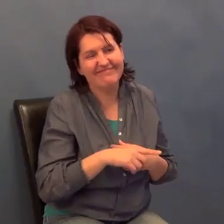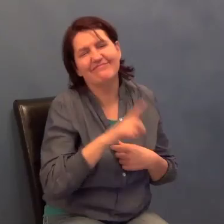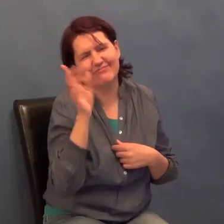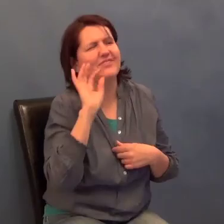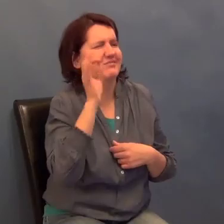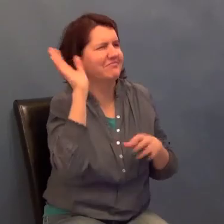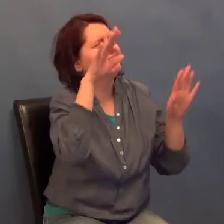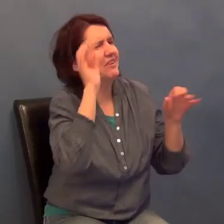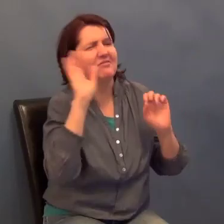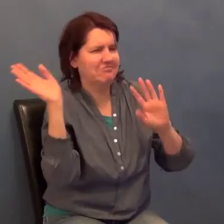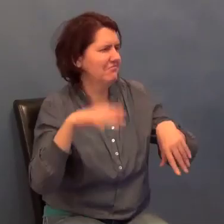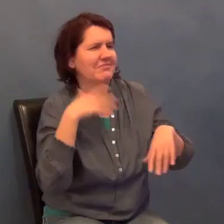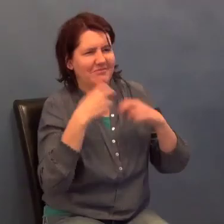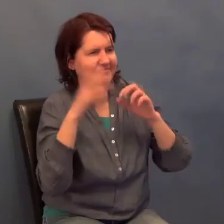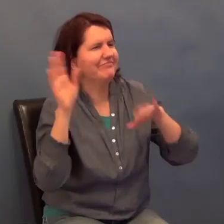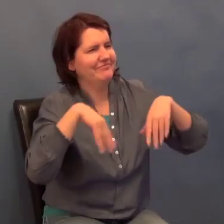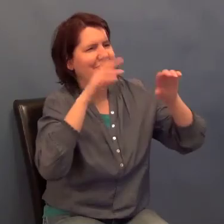Oni mówią, że w porządku i nie ma problemu.